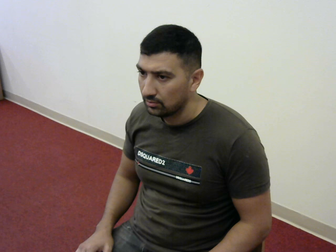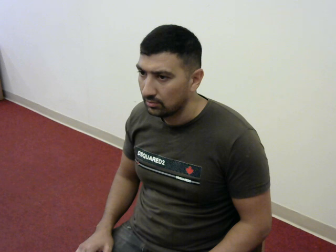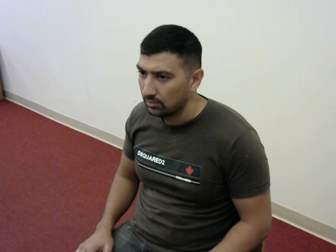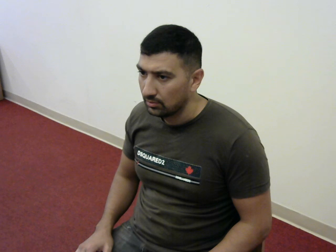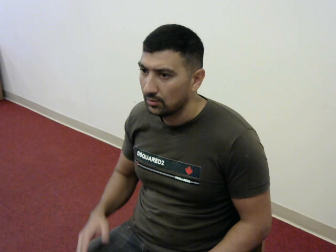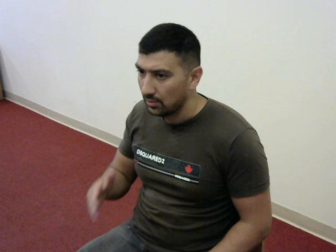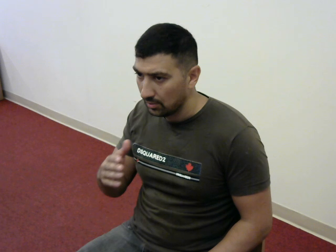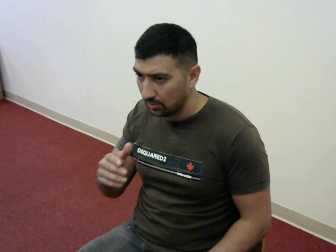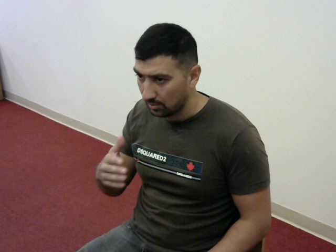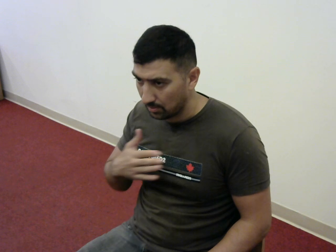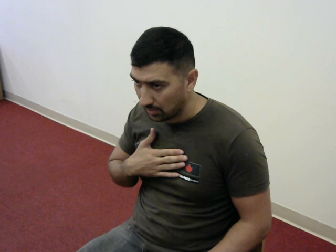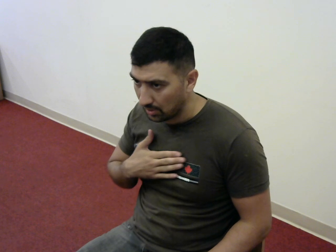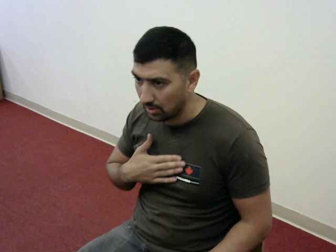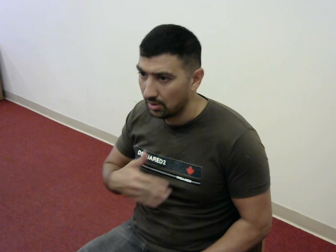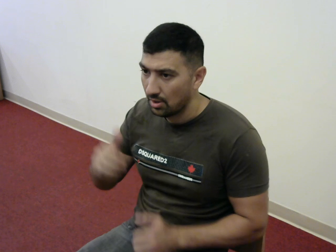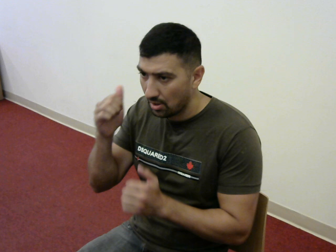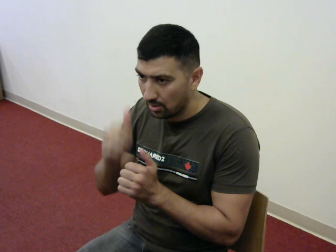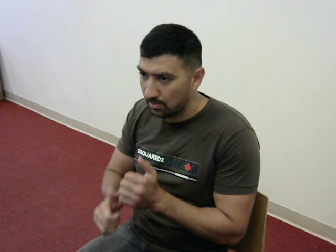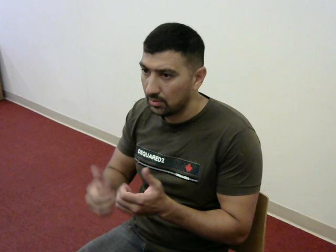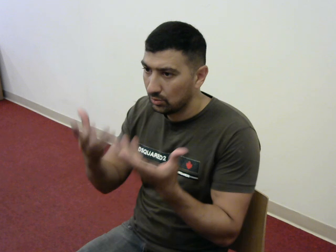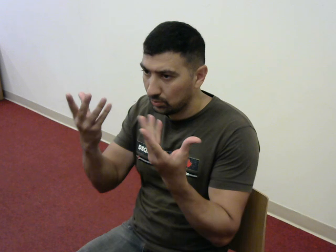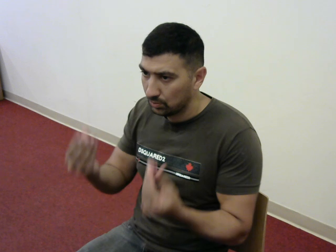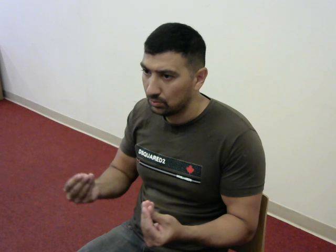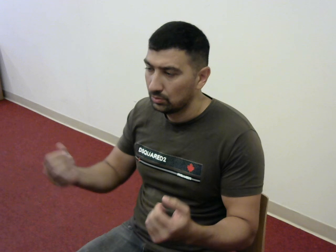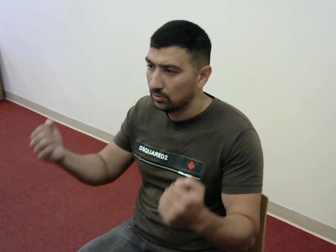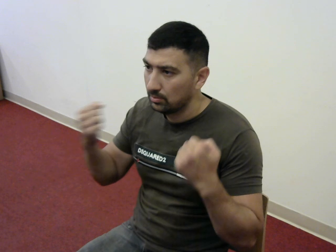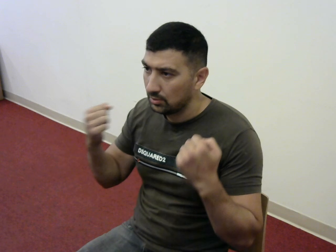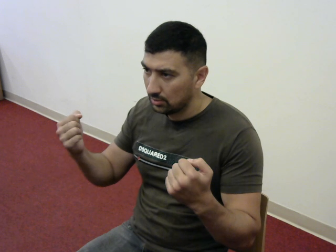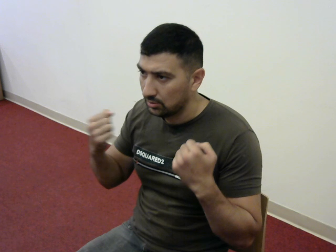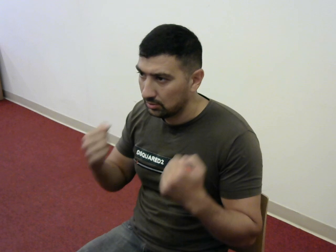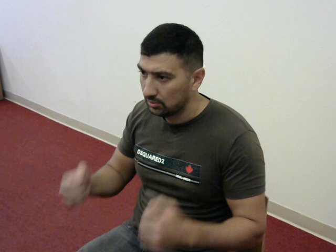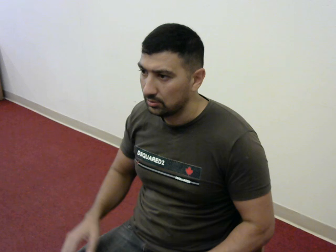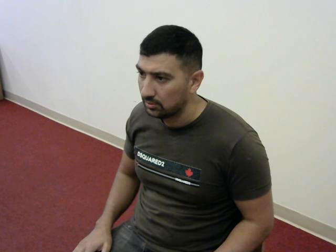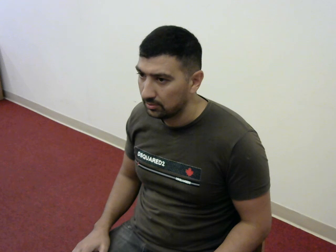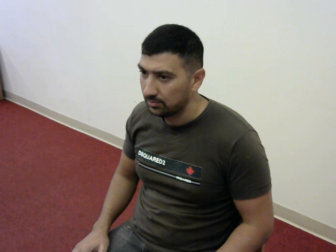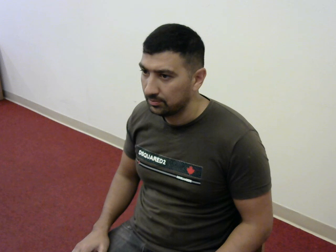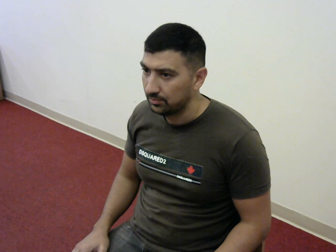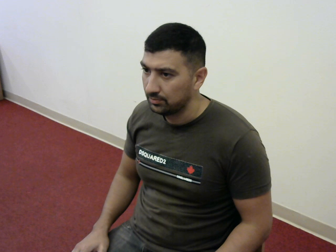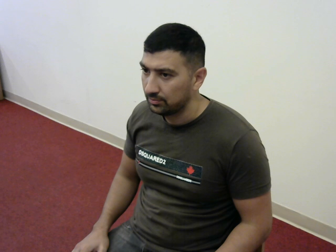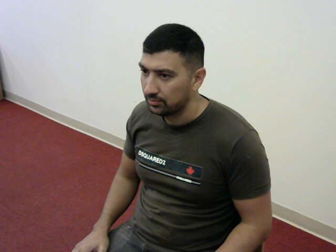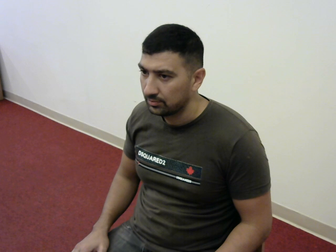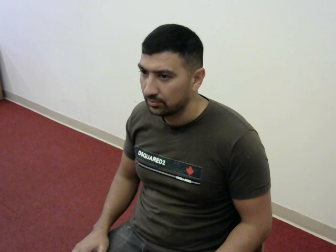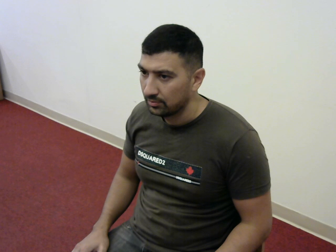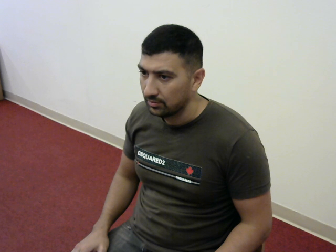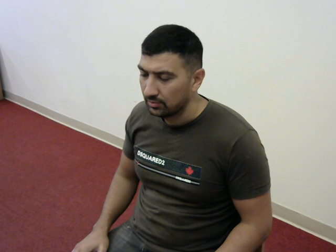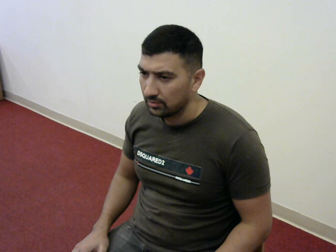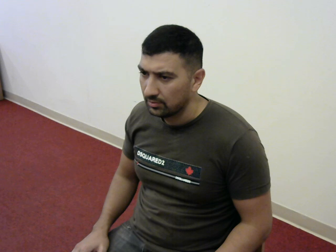Mən hər gün idman edirəm